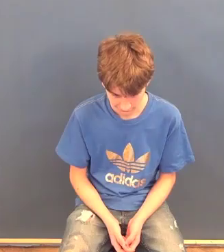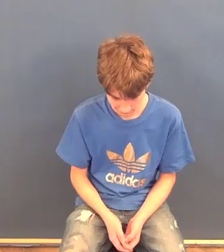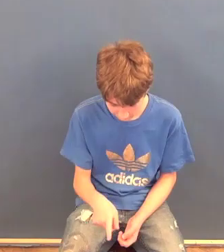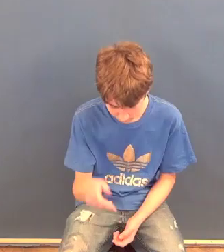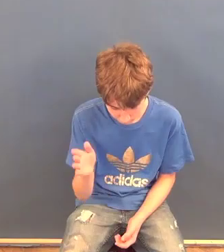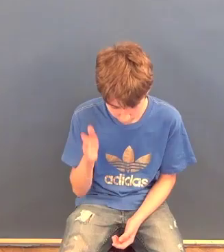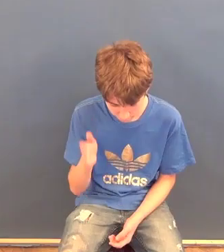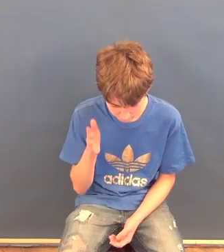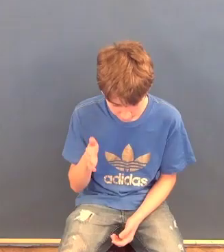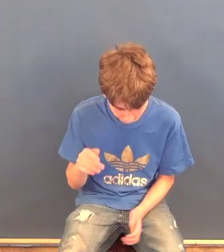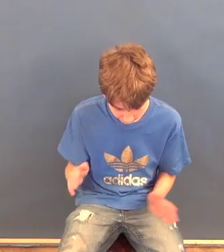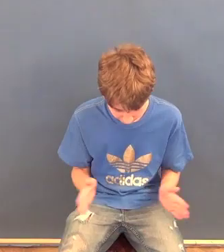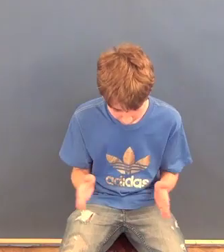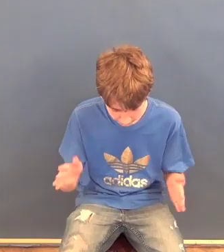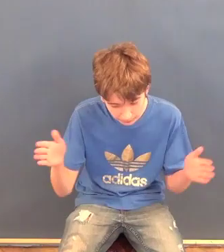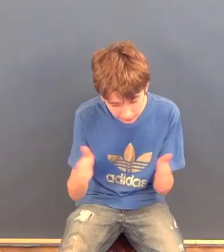To mały pociąg.